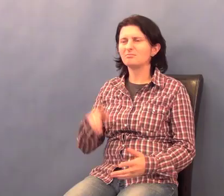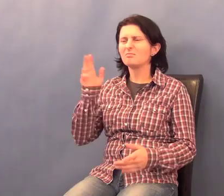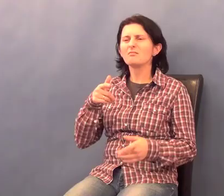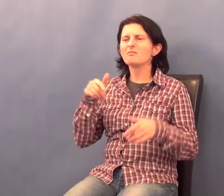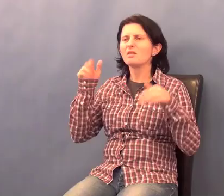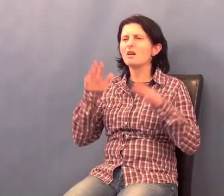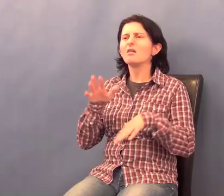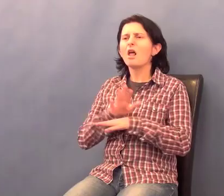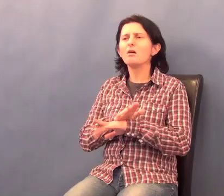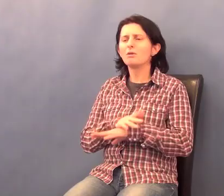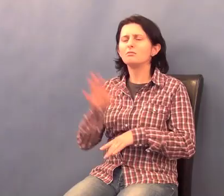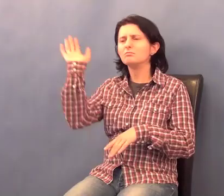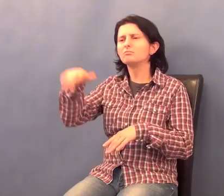Na przykład w sklepie czy w restauracji.